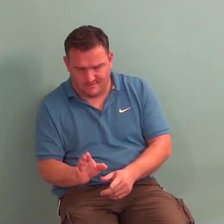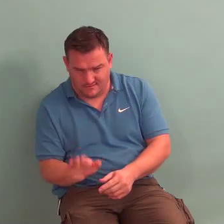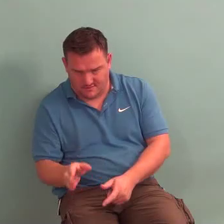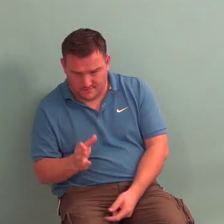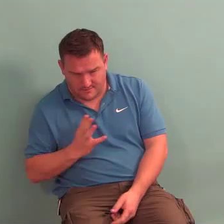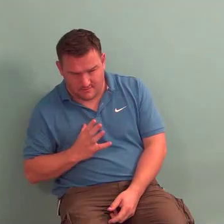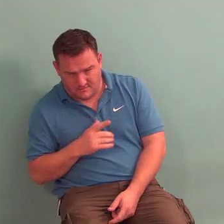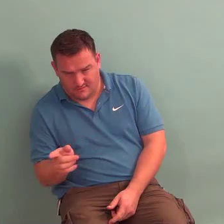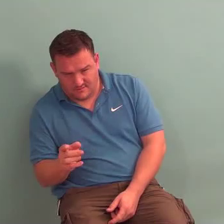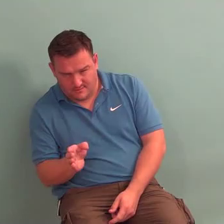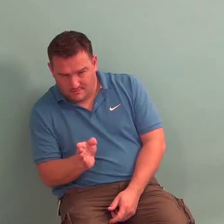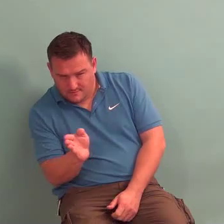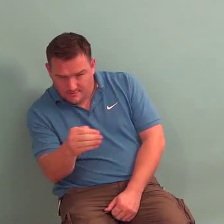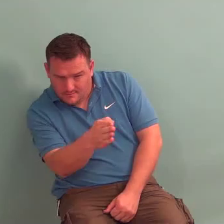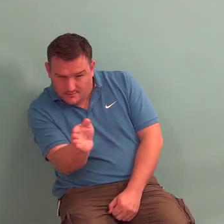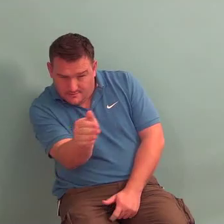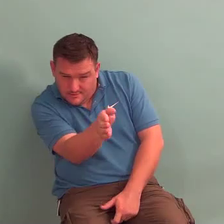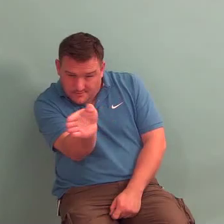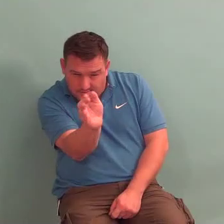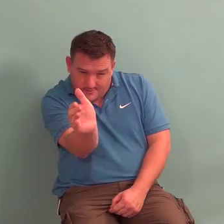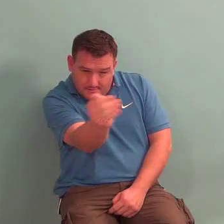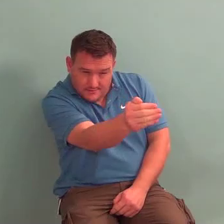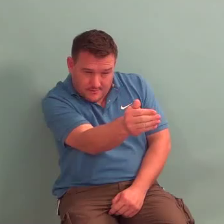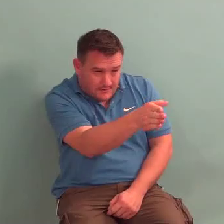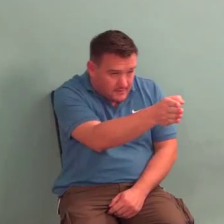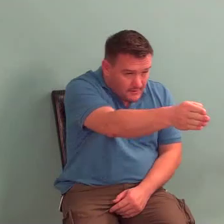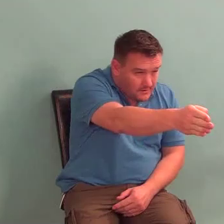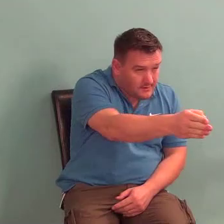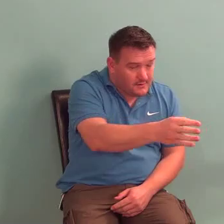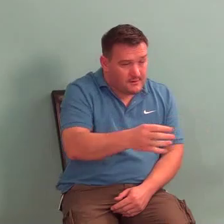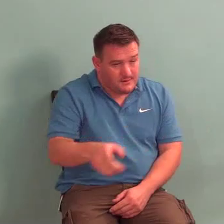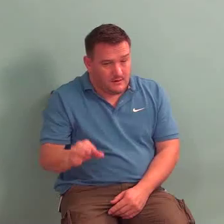Ojciec tłumaczy którędy ma iść.